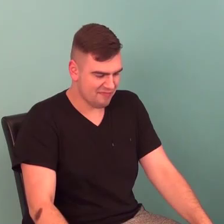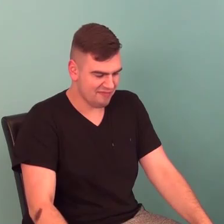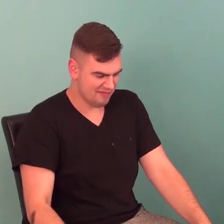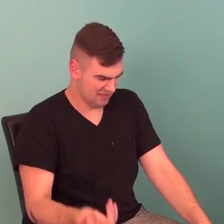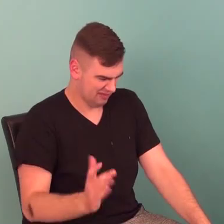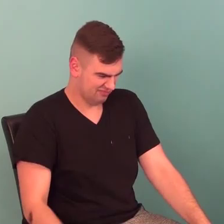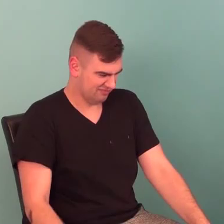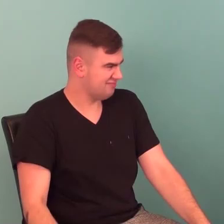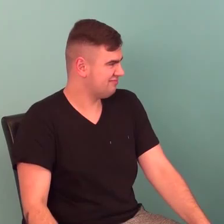Nie ma, już.